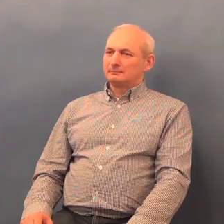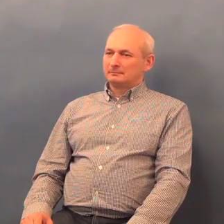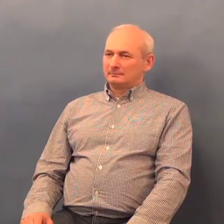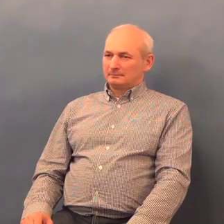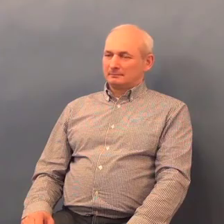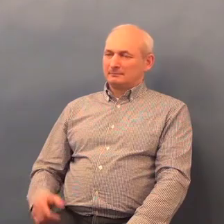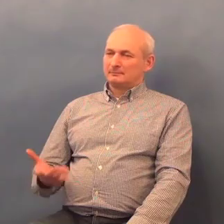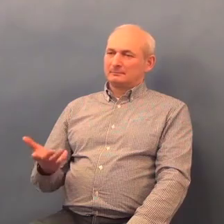No właśnie.